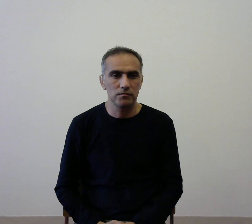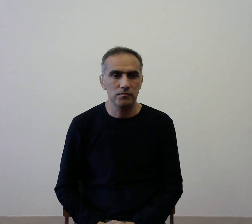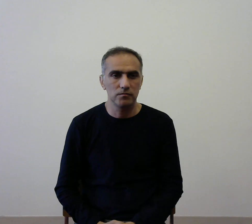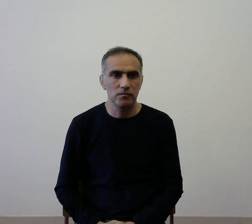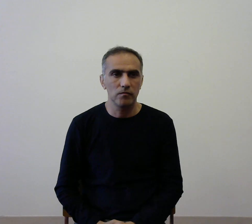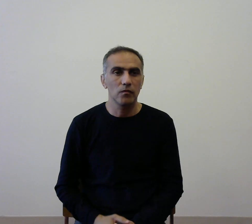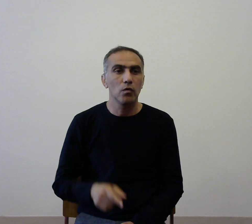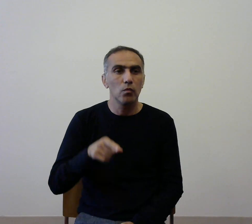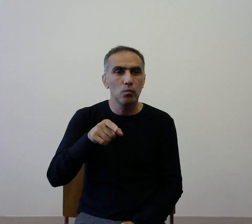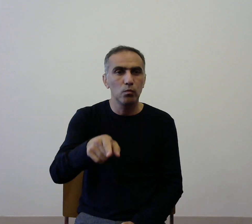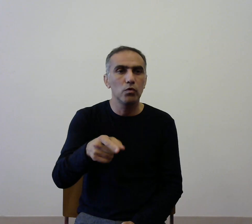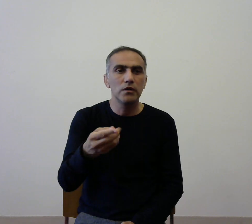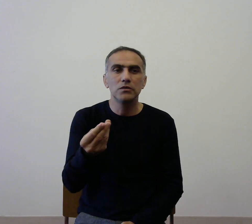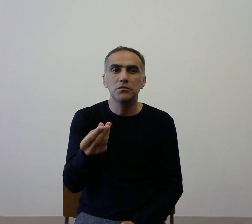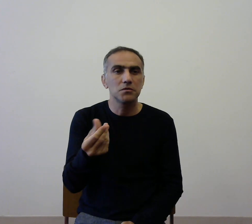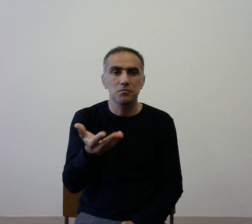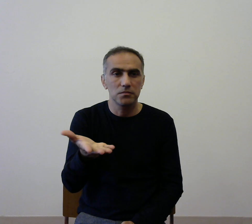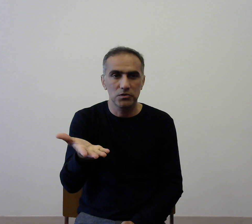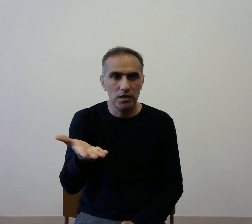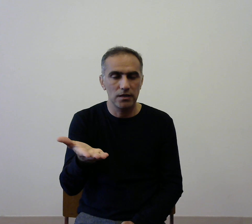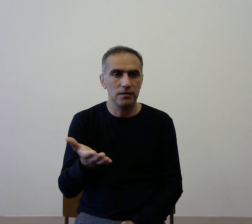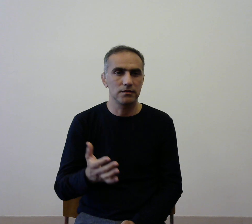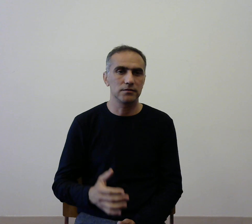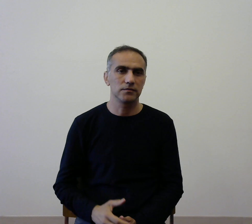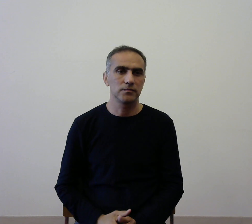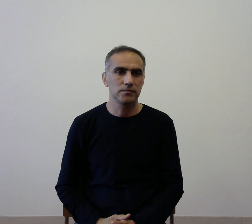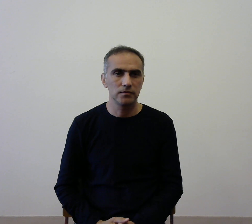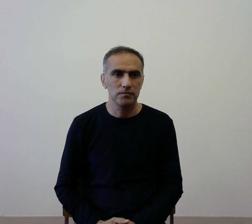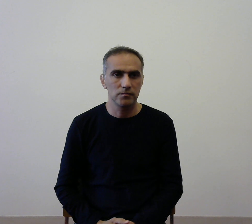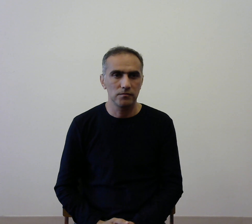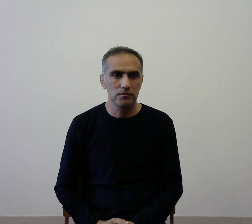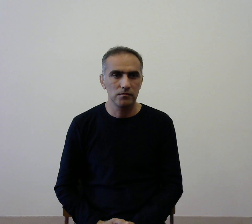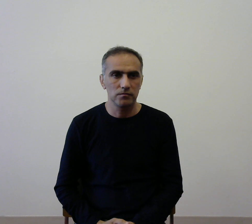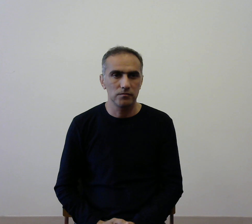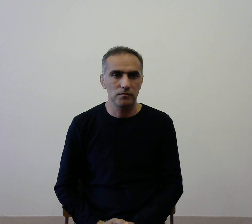Bu neçəyədir?